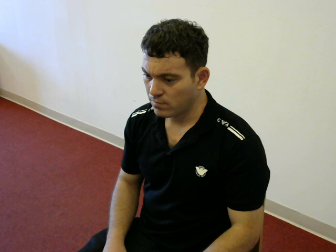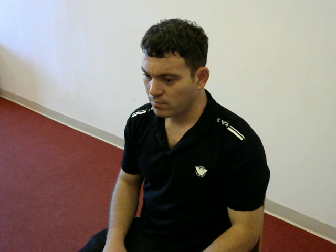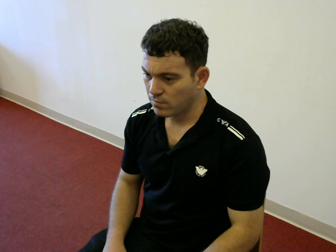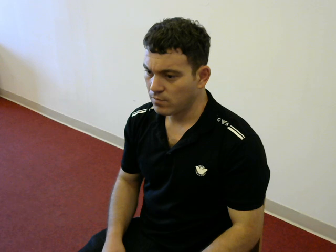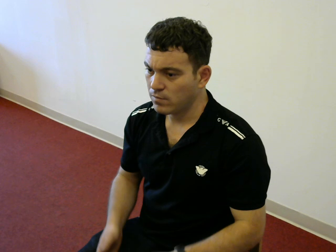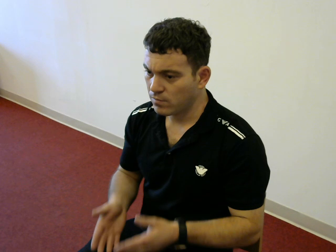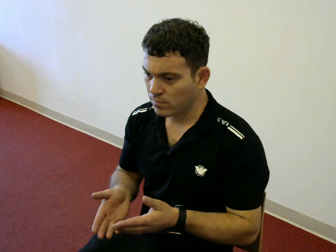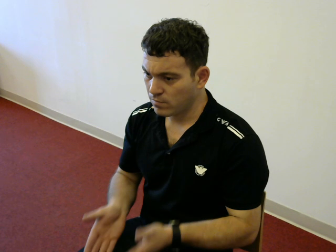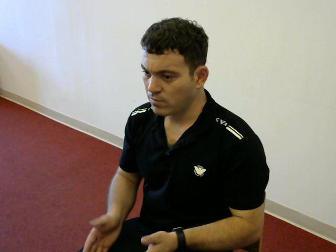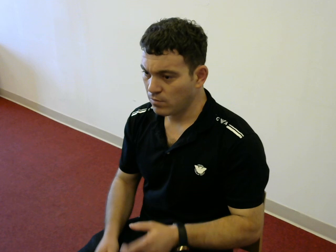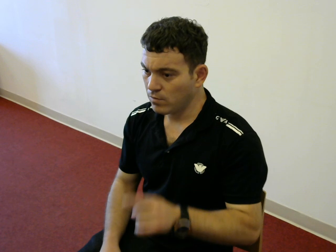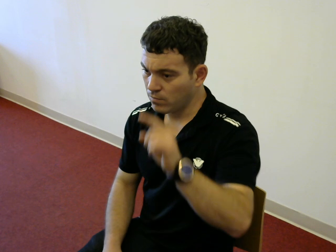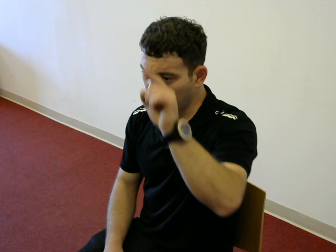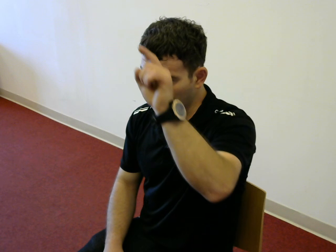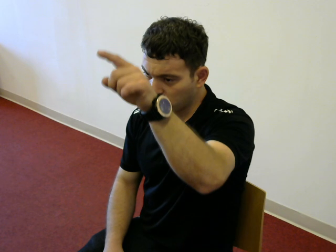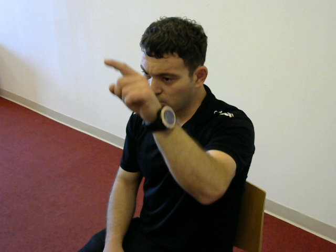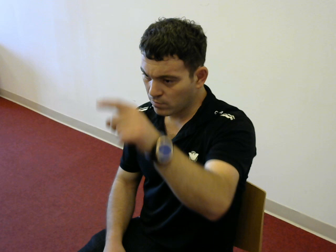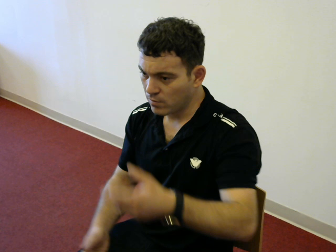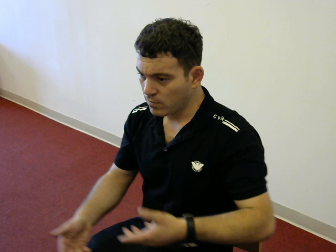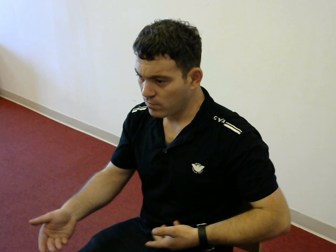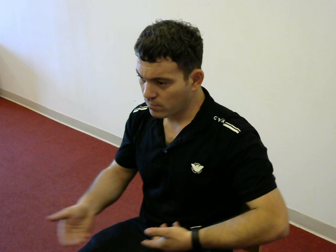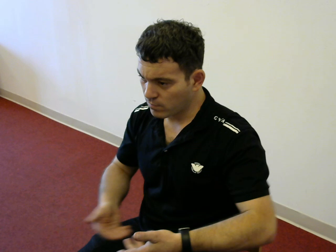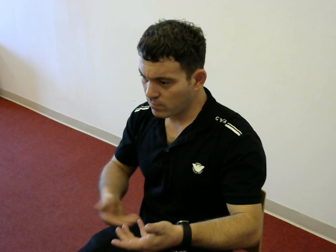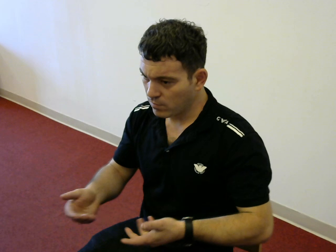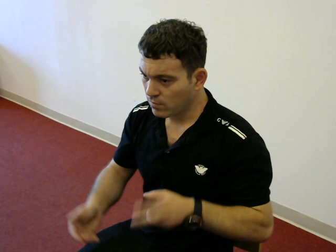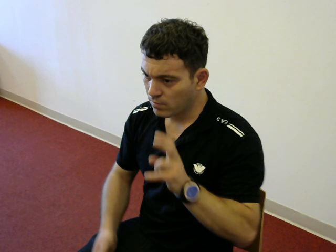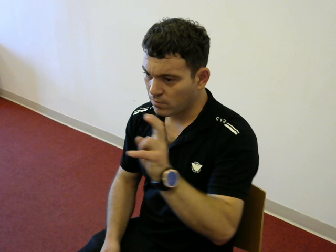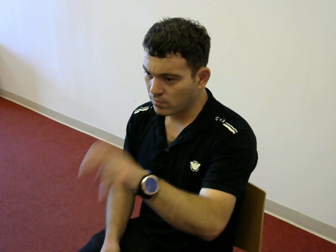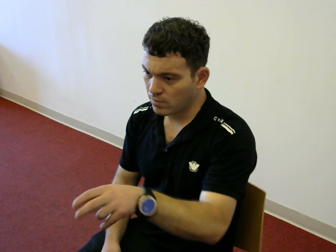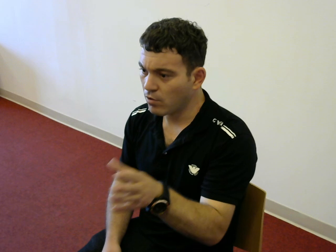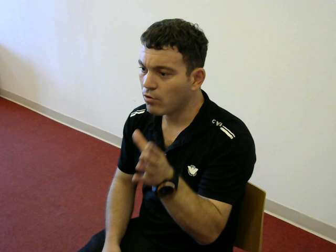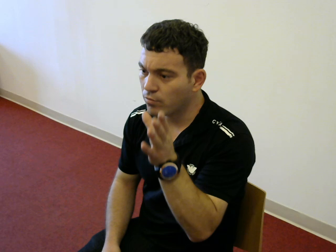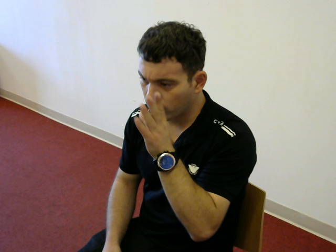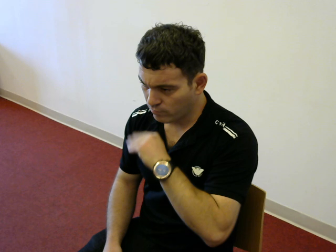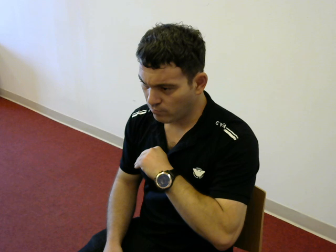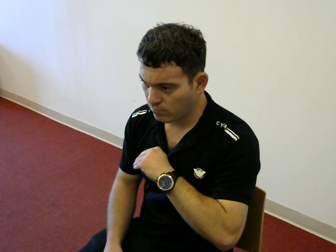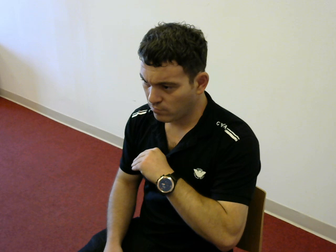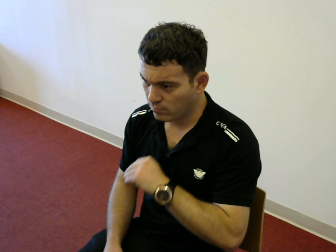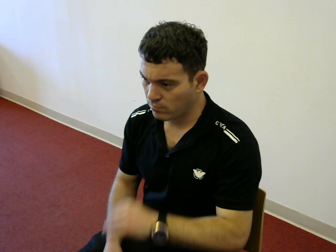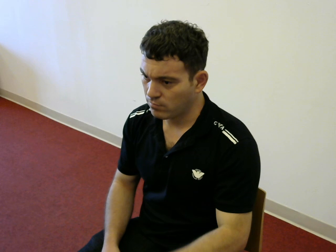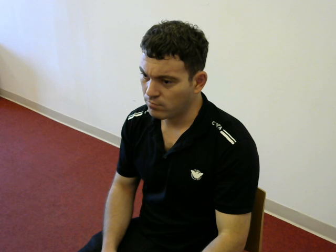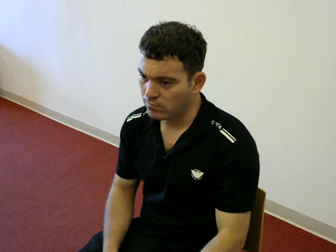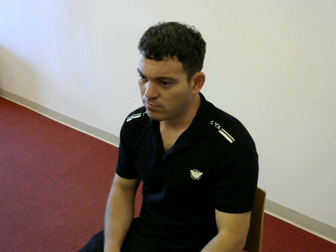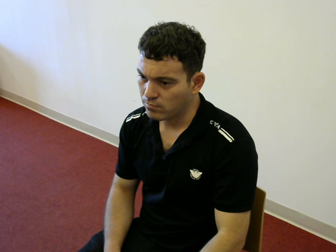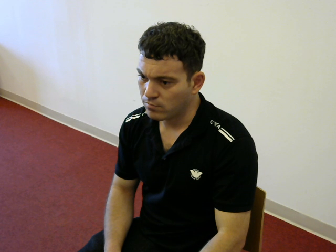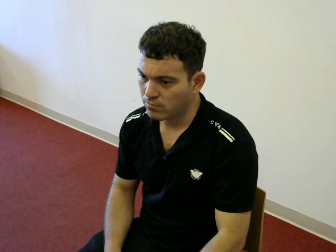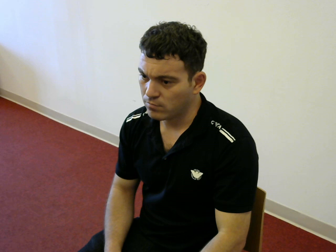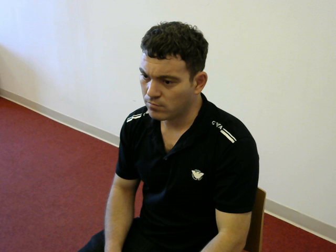Burdan ora piyada gedə bilərəmmi?